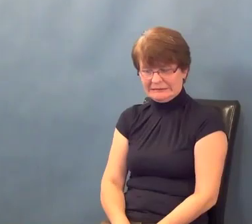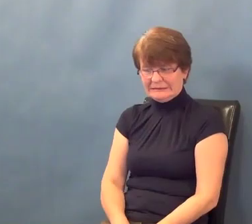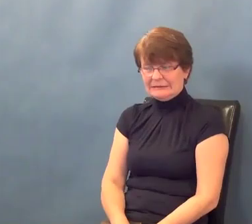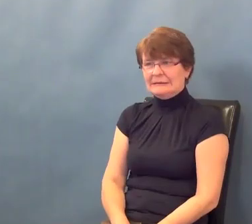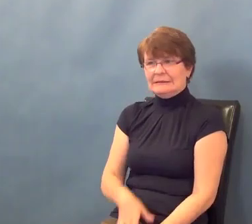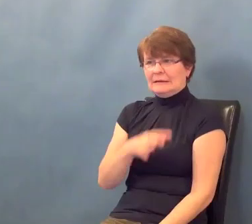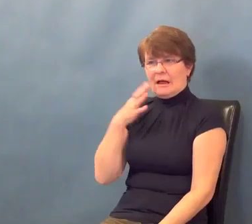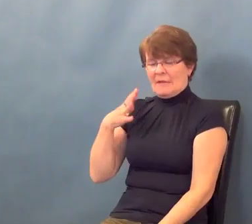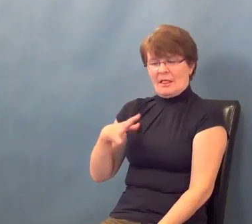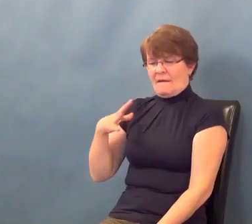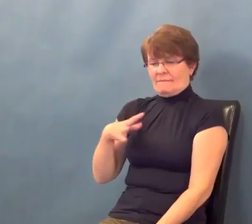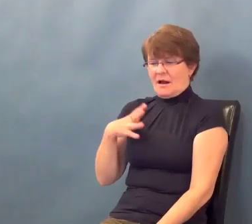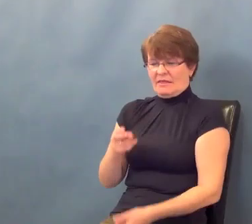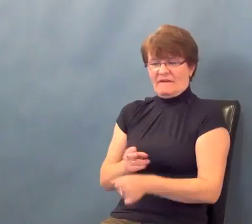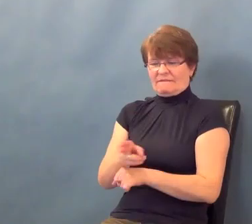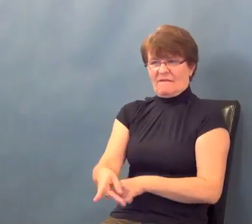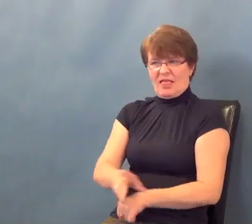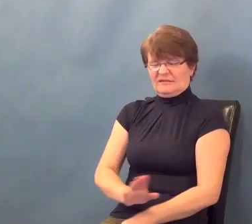Lepiej nie warto tam wchodzić.